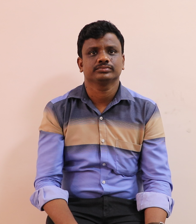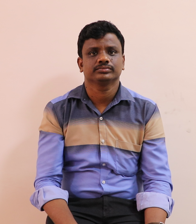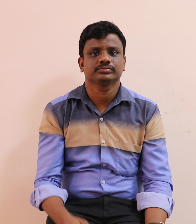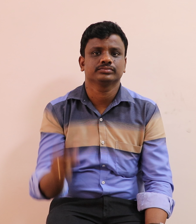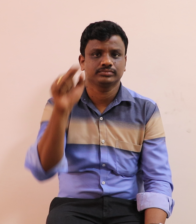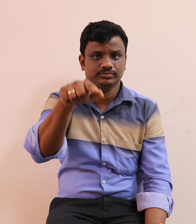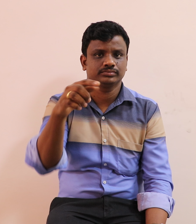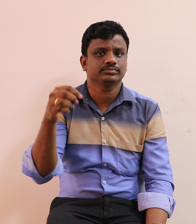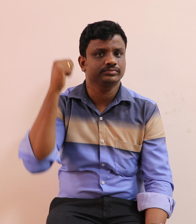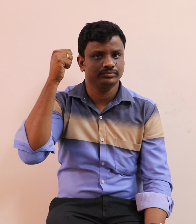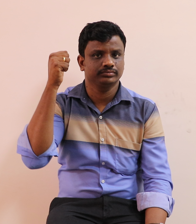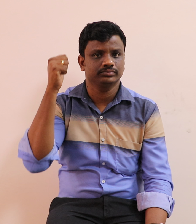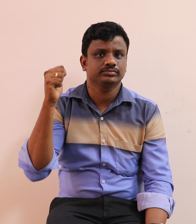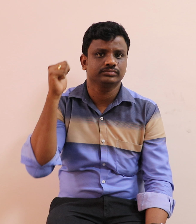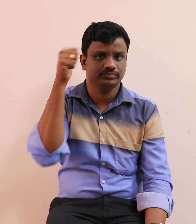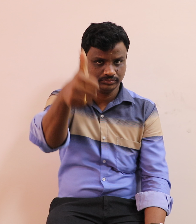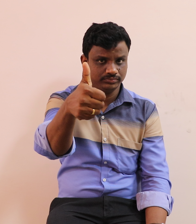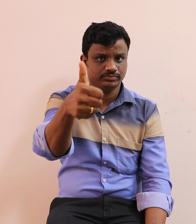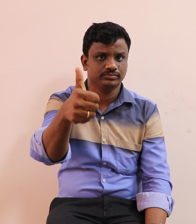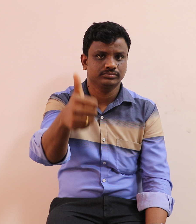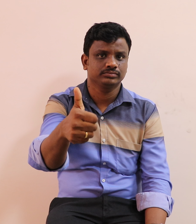you can do it